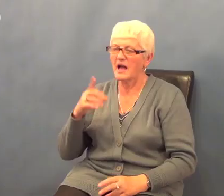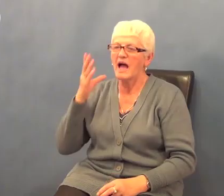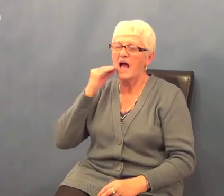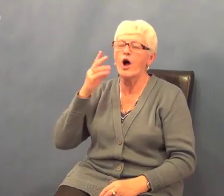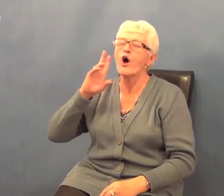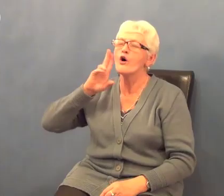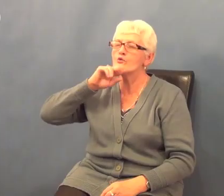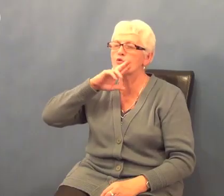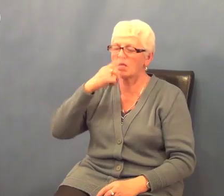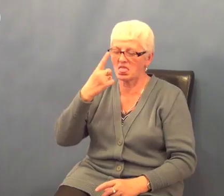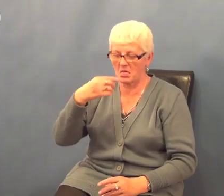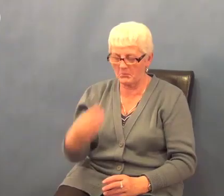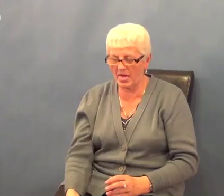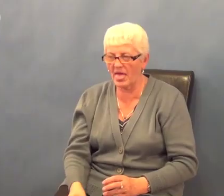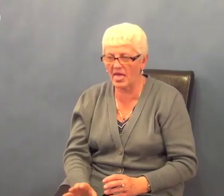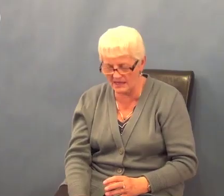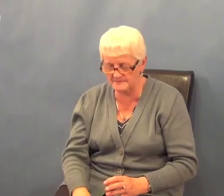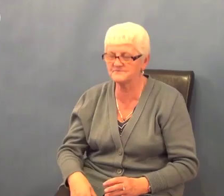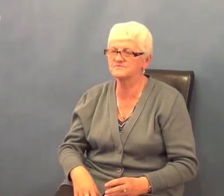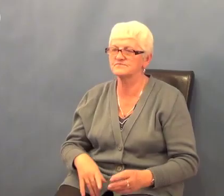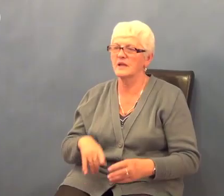Jabłko, nie, jedna gruszka upada i leży.